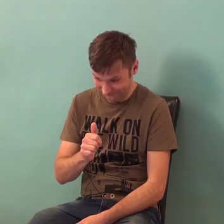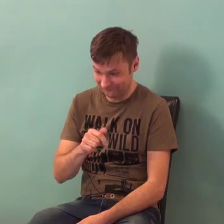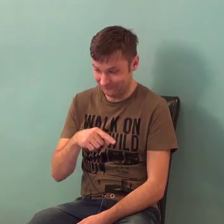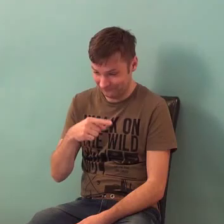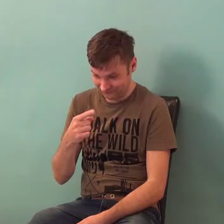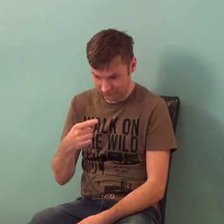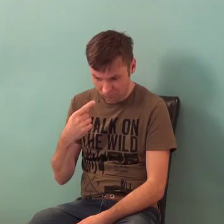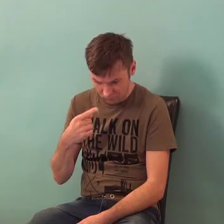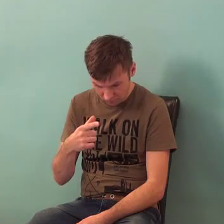Kolejne, za dwa dni.